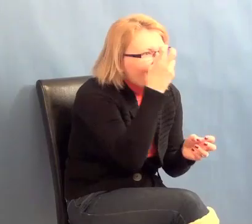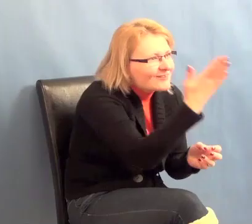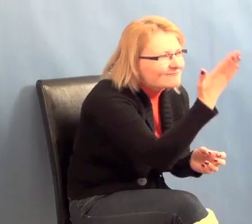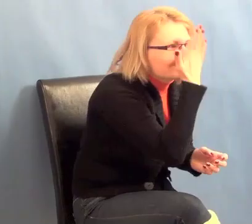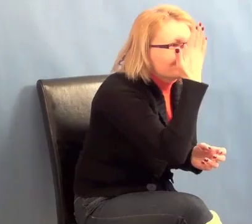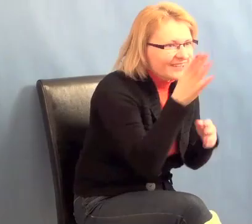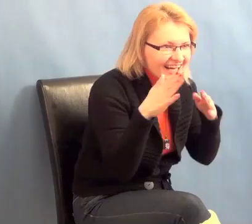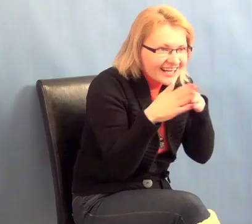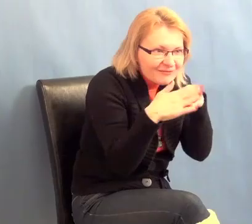Kot był ciekawy, zbliżył się do szyby akwarium.